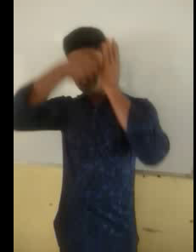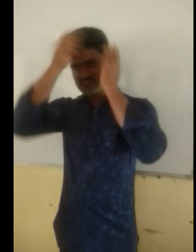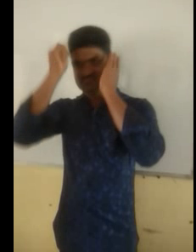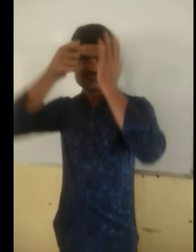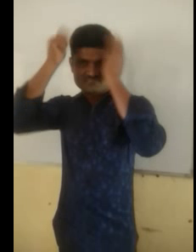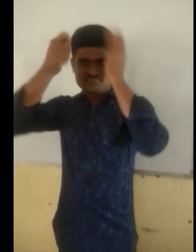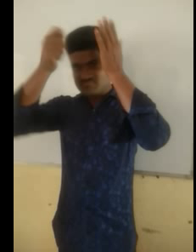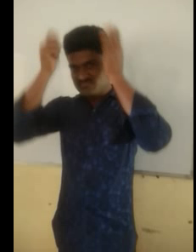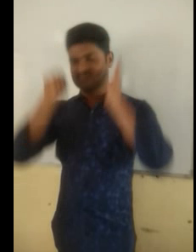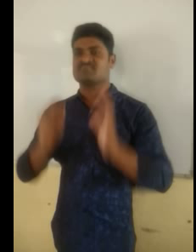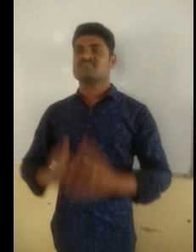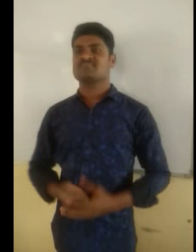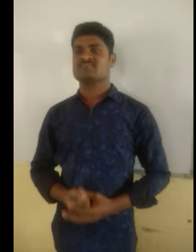comb your hair